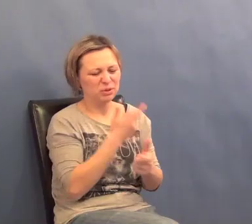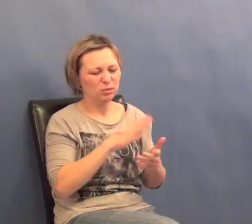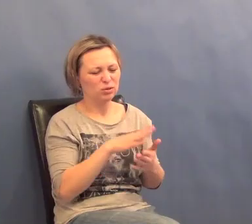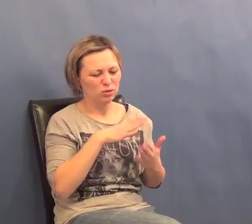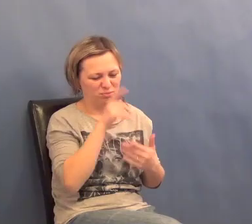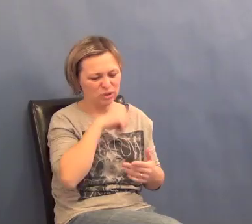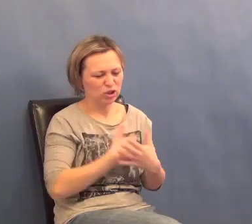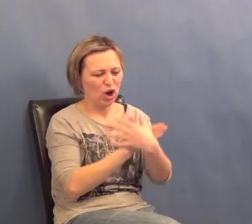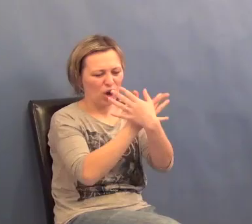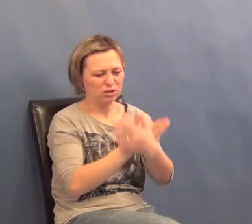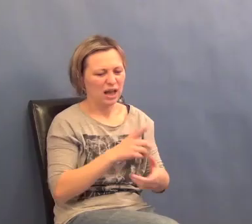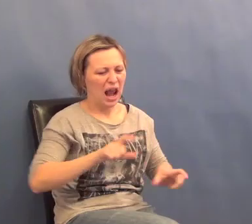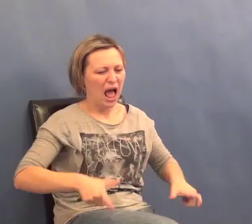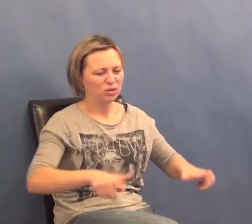Tam są złe schody, są wyłożone glazurą.